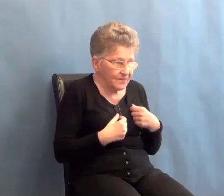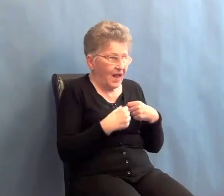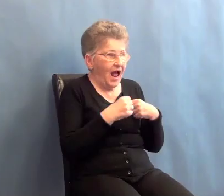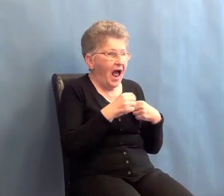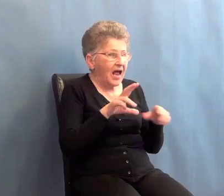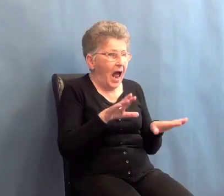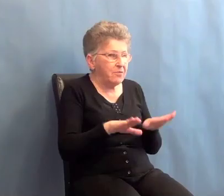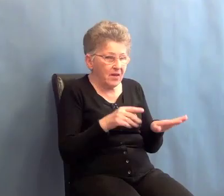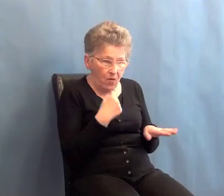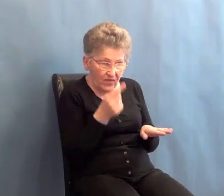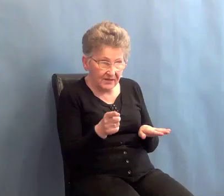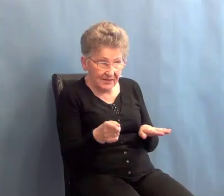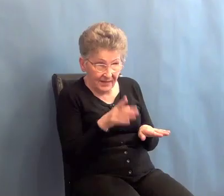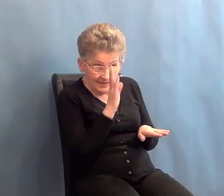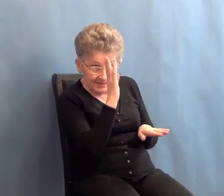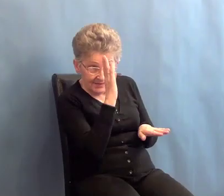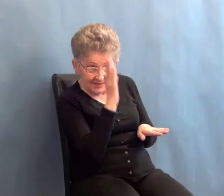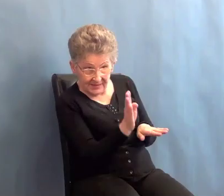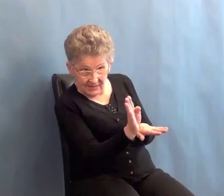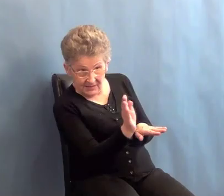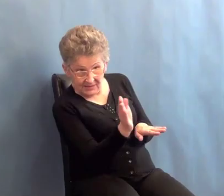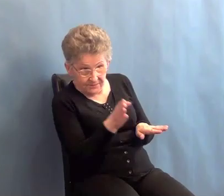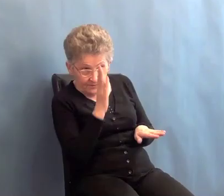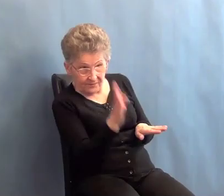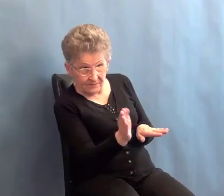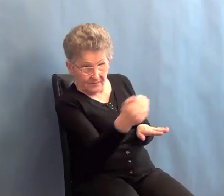Charlie Chaplin mówi, żeby mały poszedł prosto, a potem w lewo.